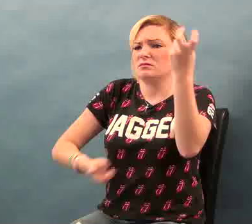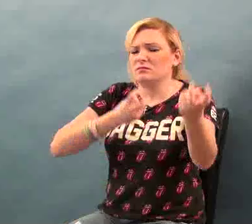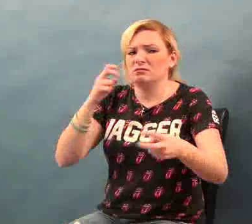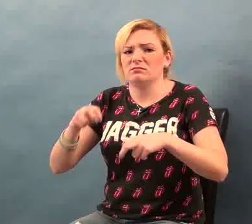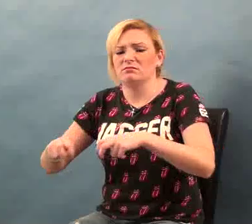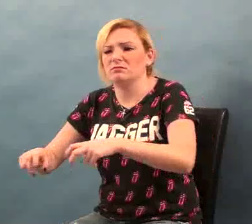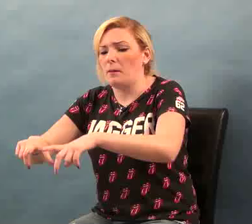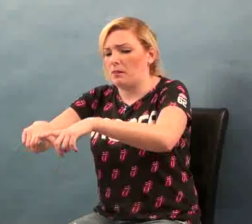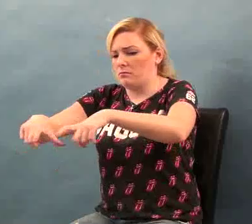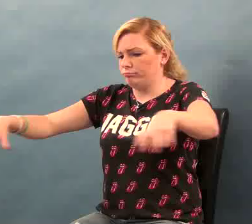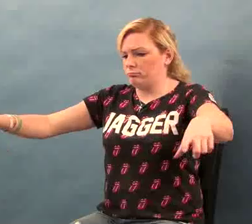Chłopiec i pies doszli do czegoś twardego.